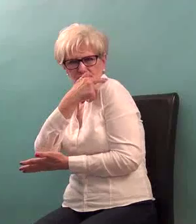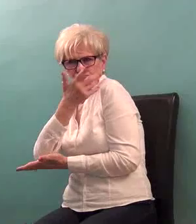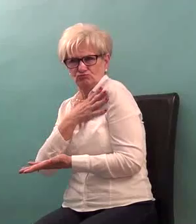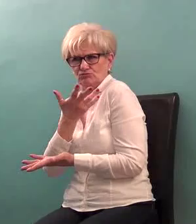Dobrze.